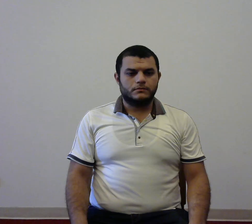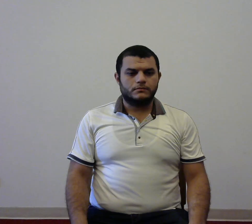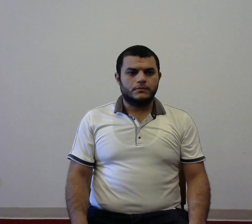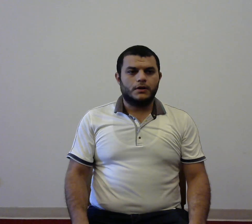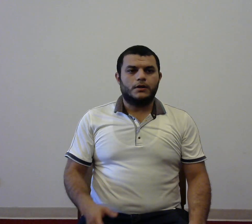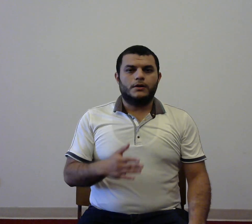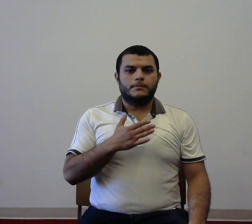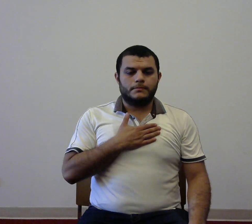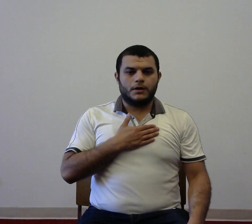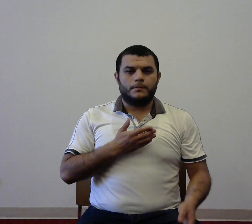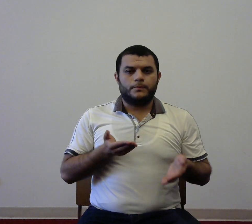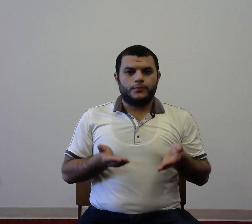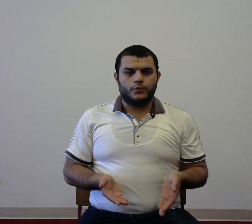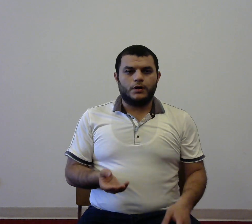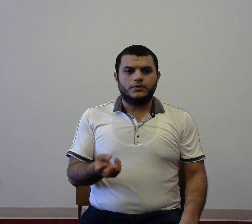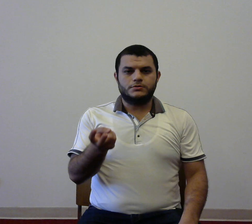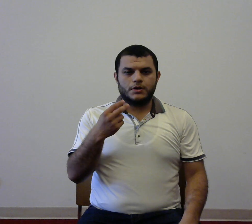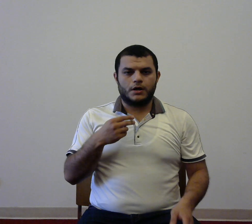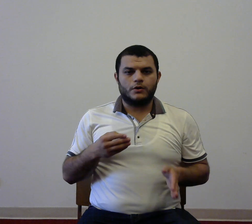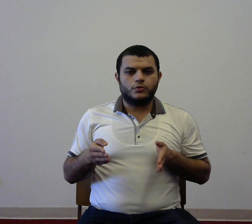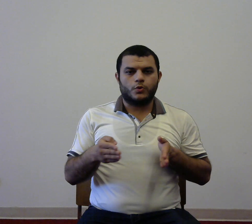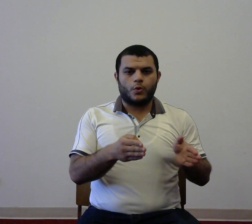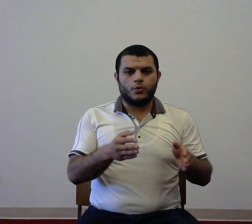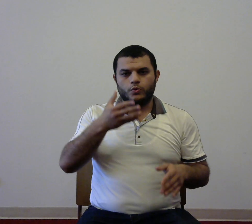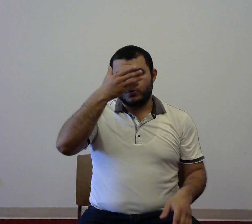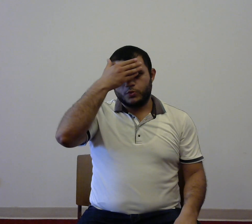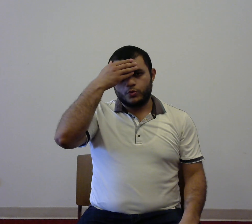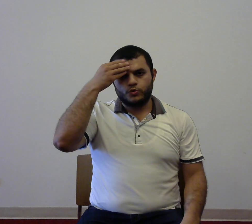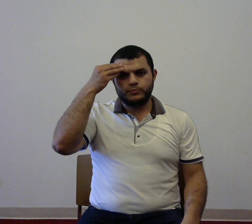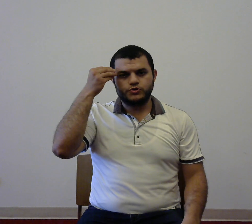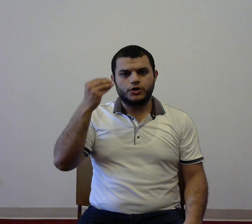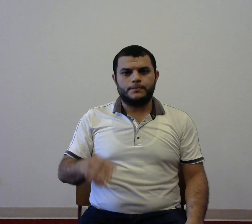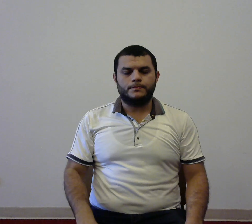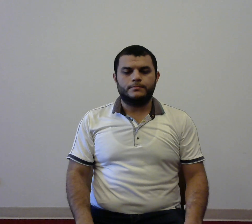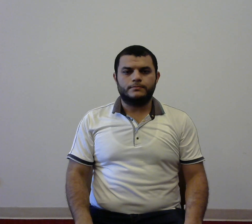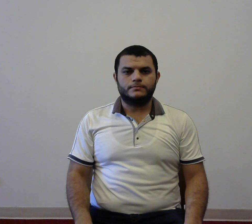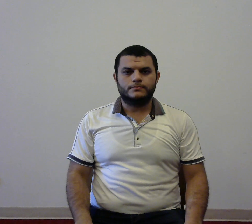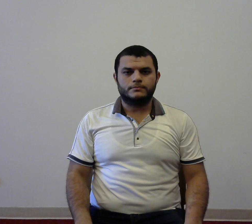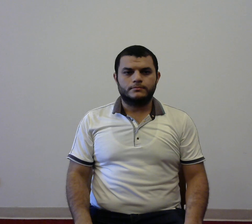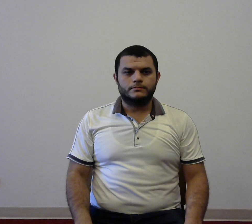Mən bura gələn yolu unutmuşam